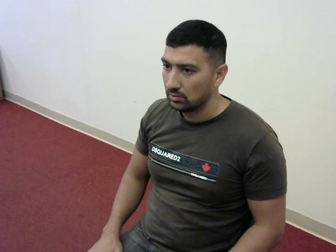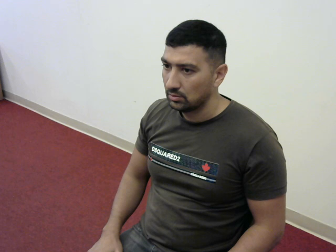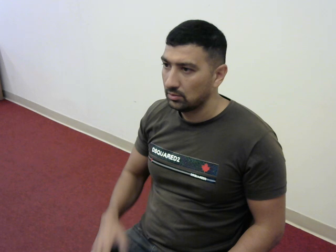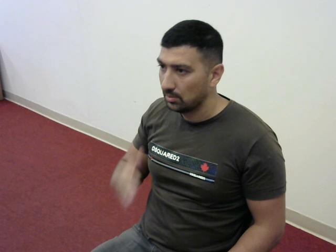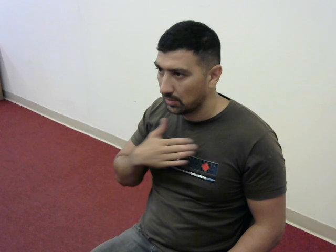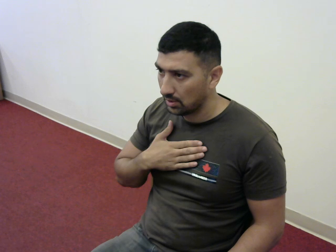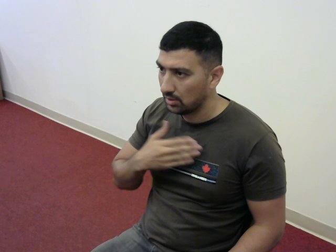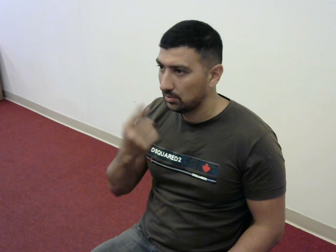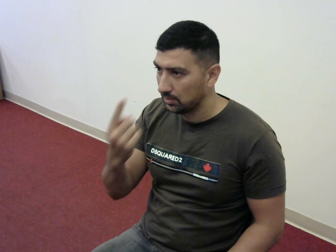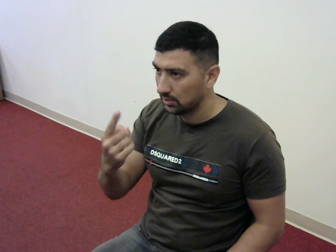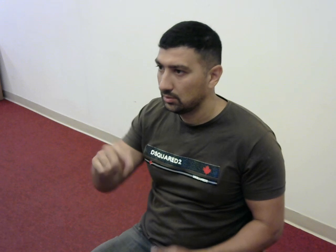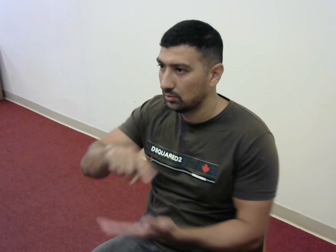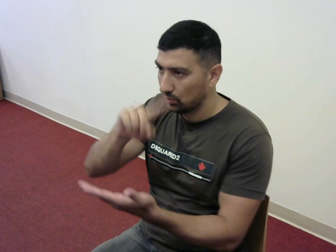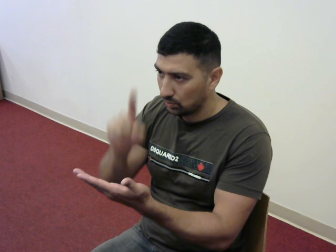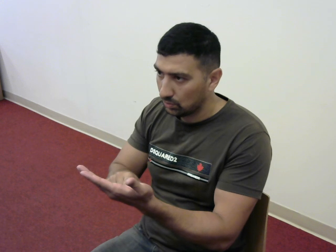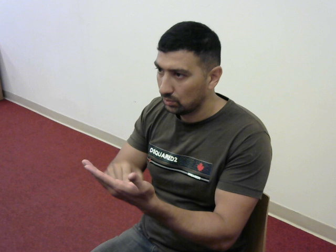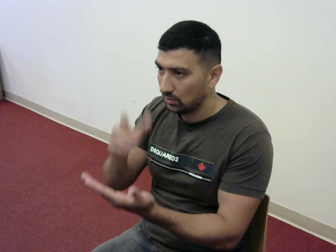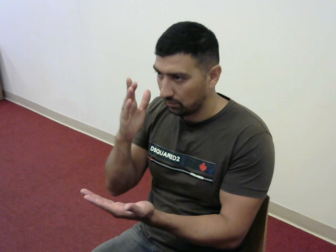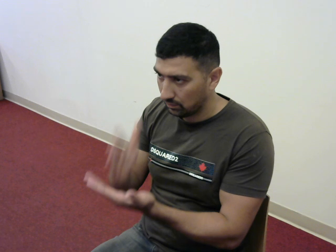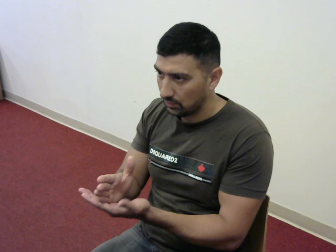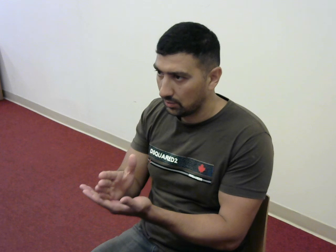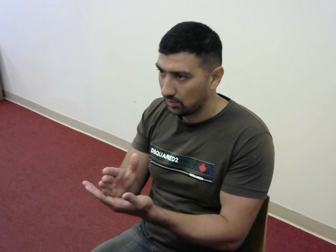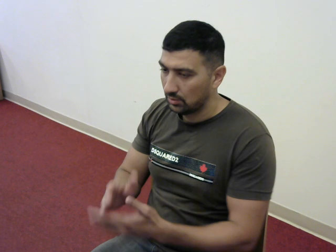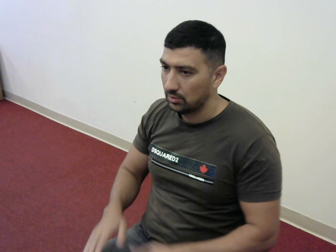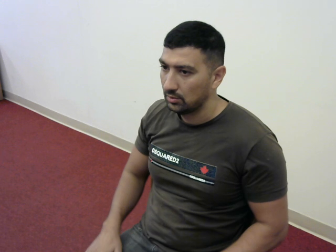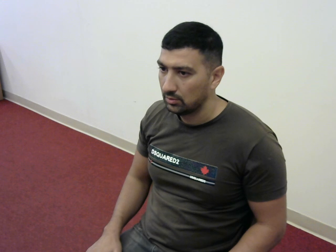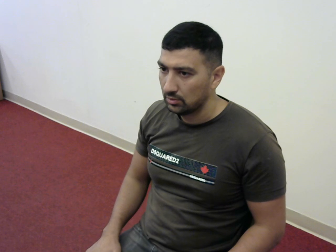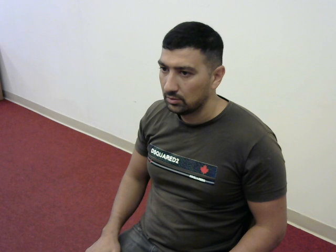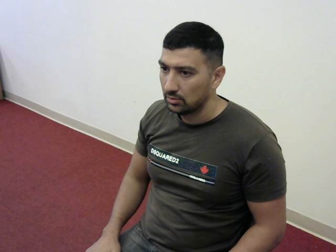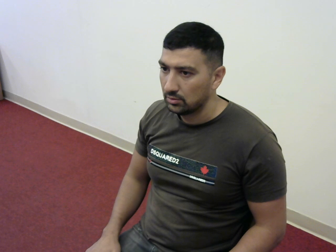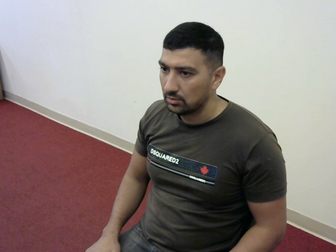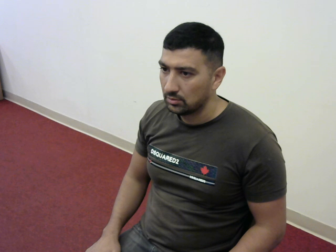Mənim bir sualım var